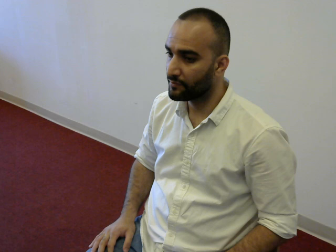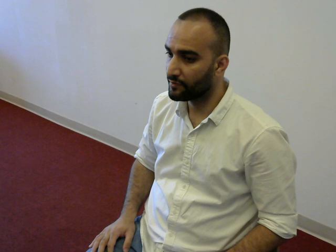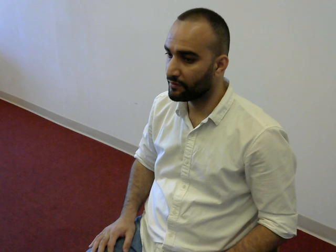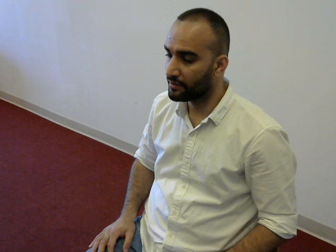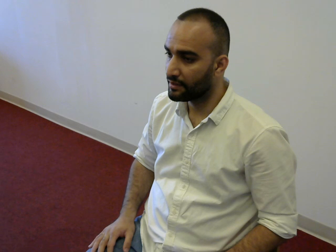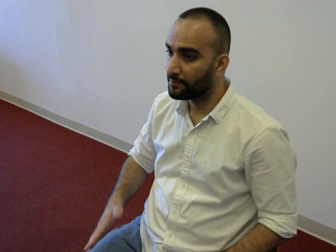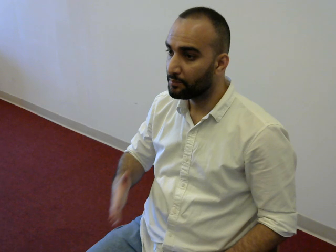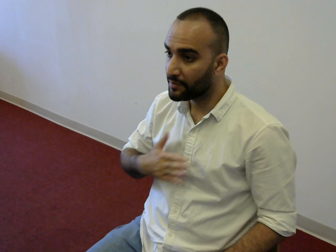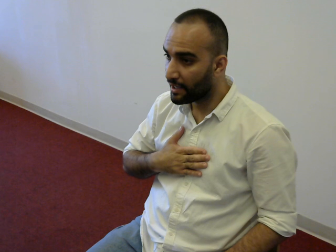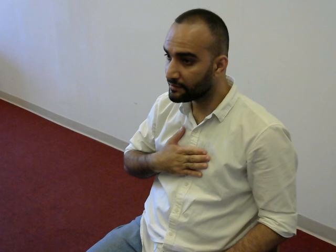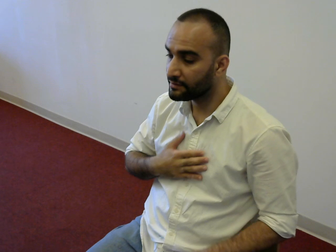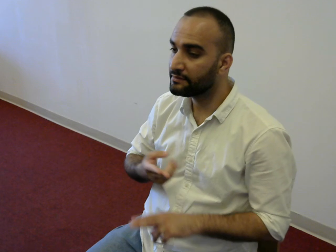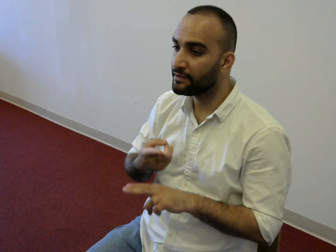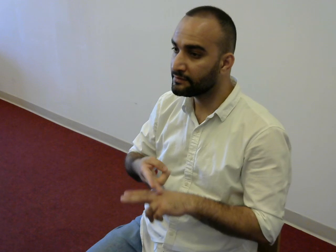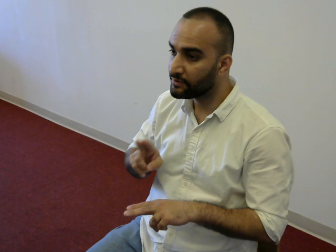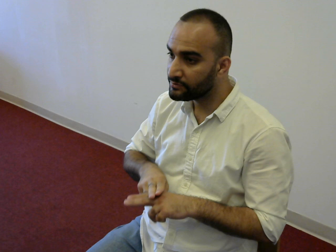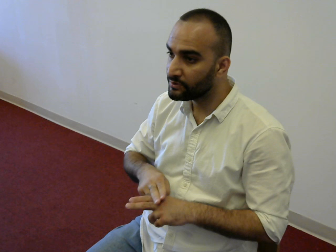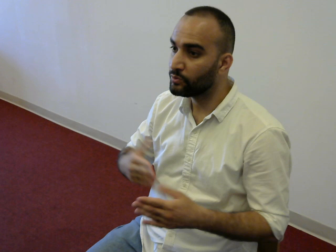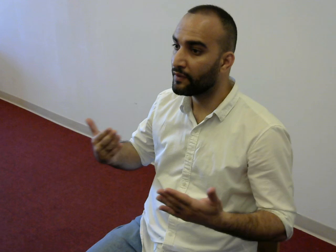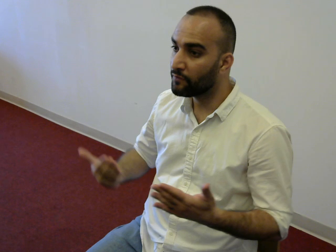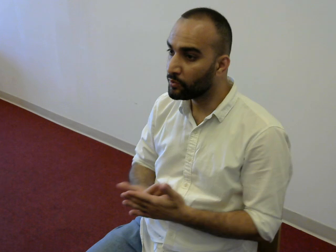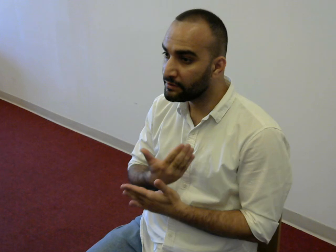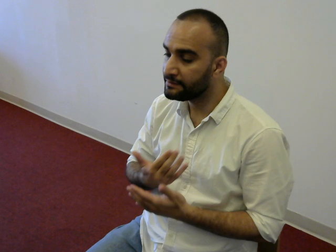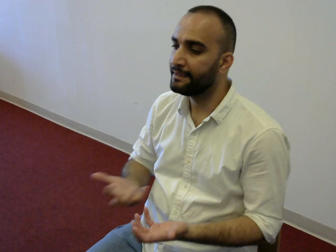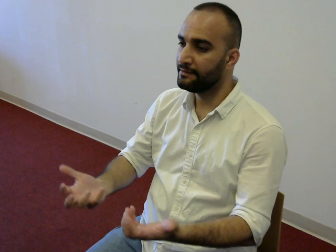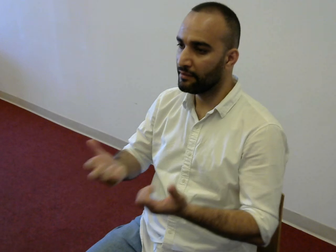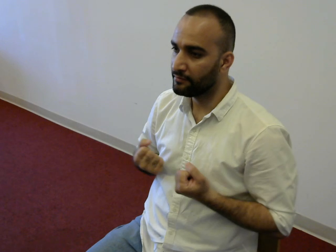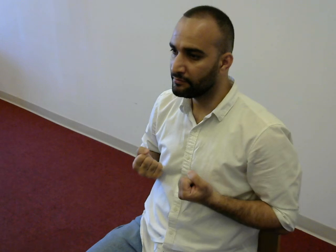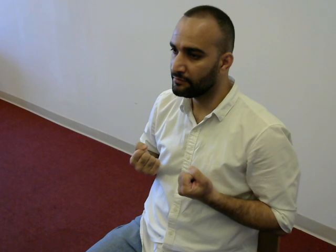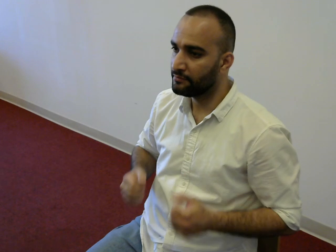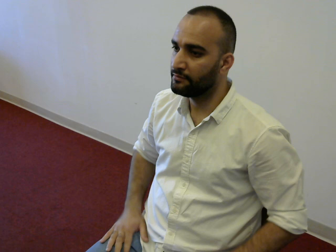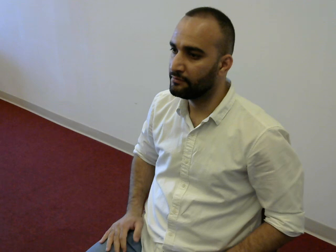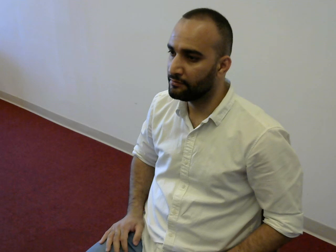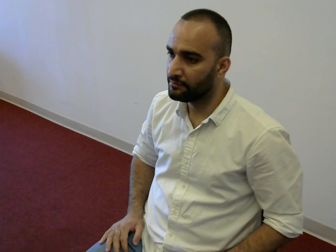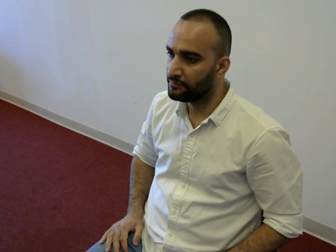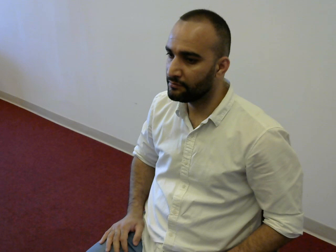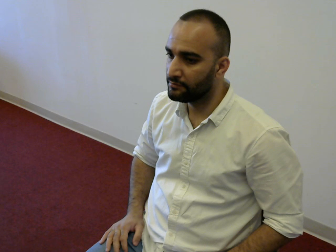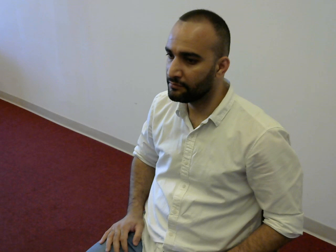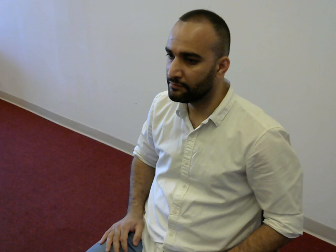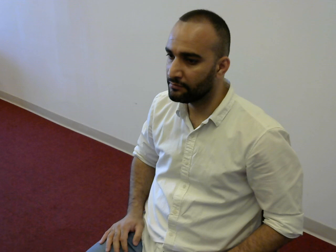Mən bunu yeni almışam